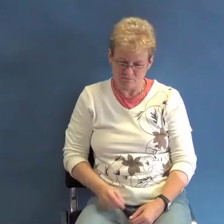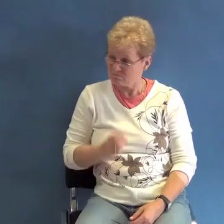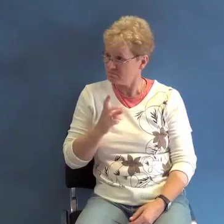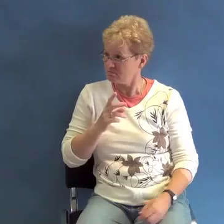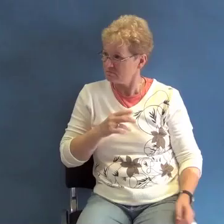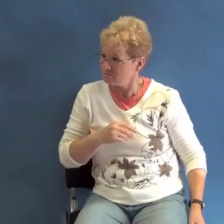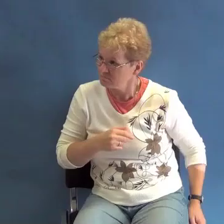Tak.